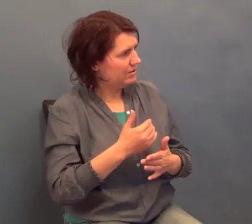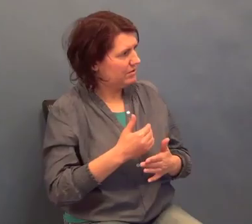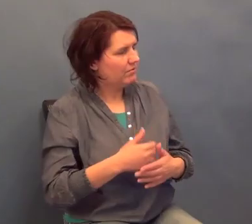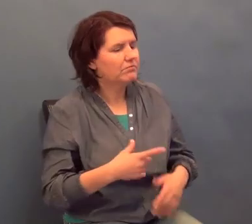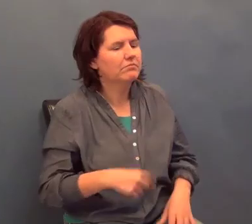Aha.